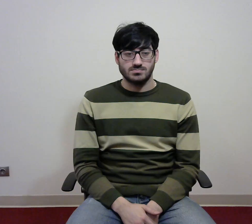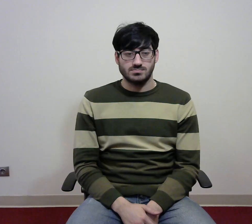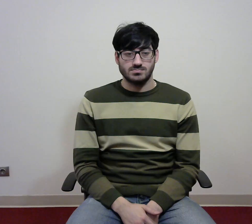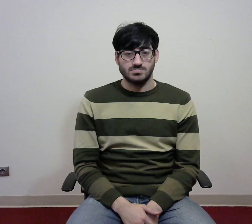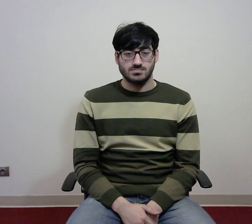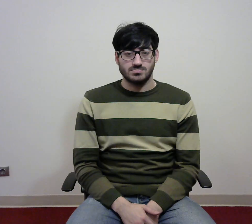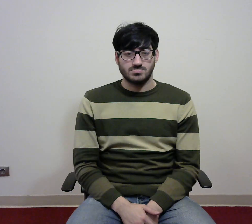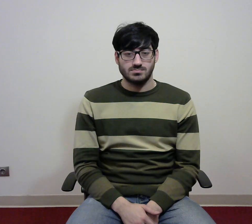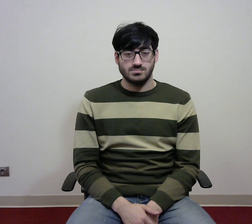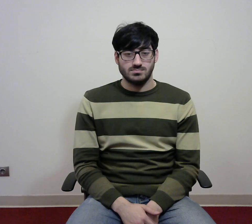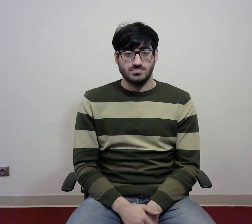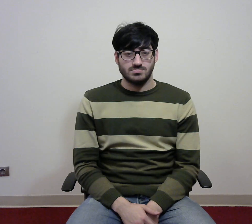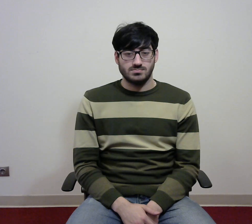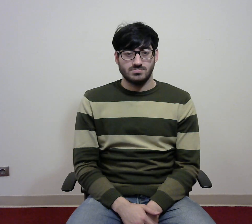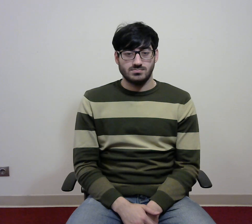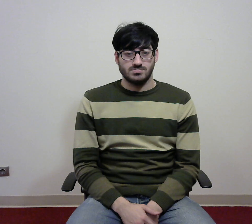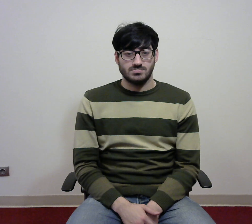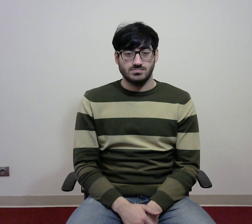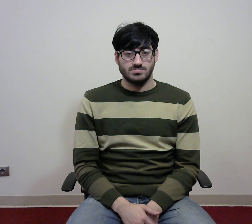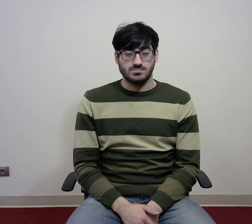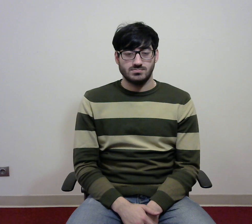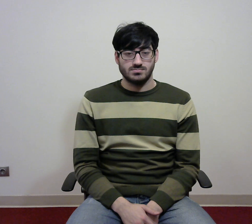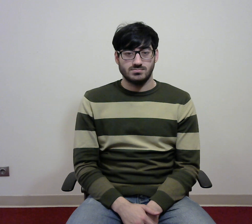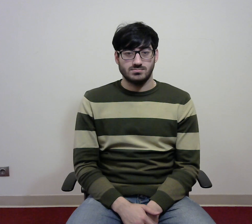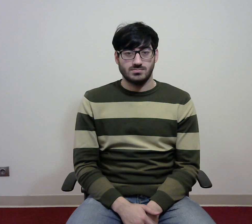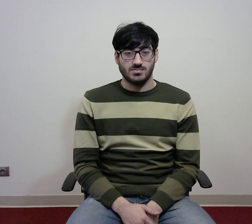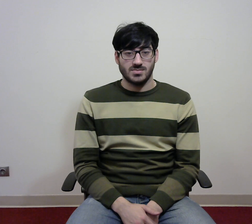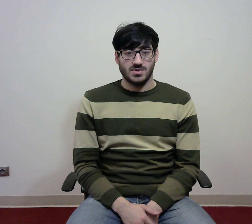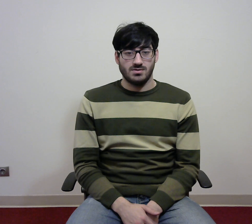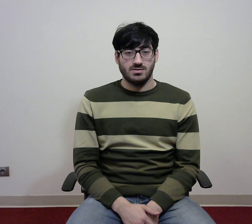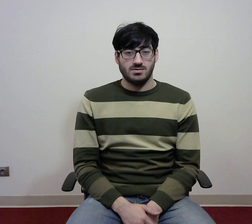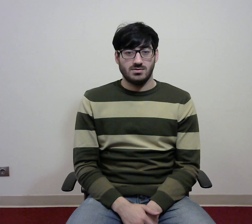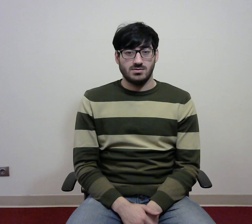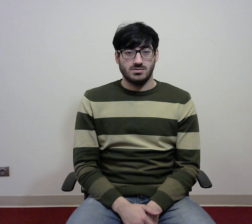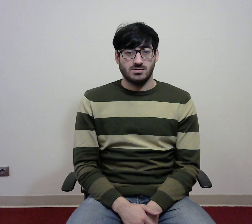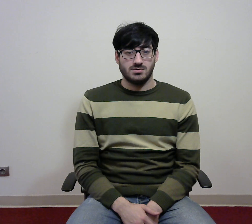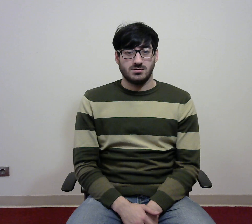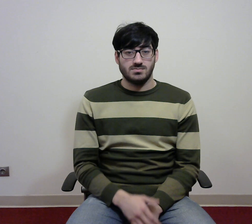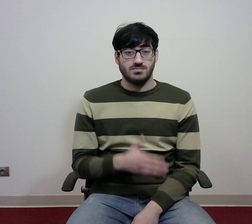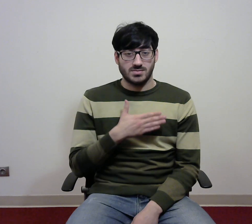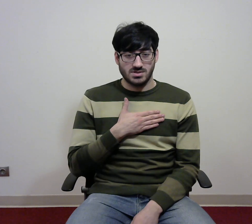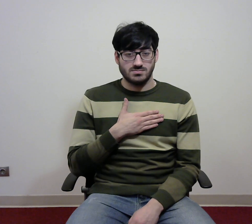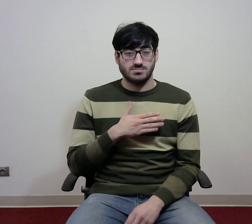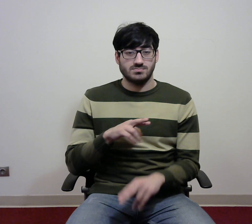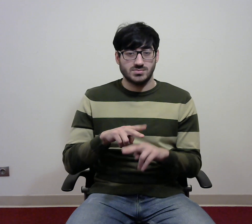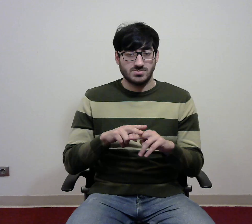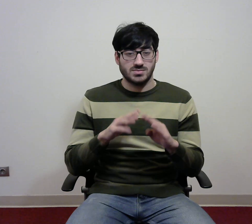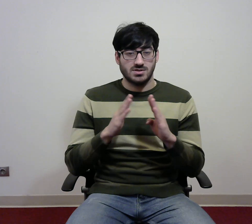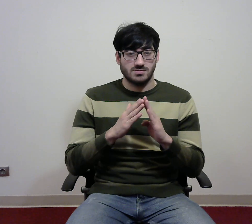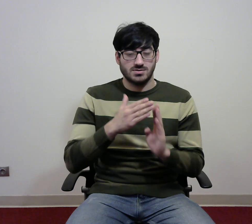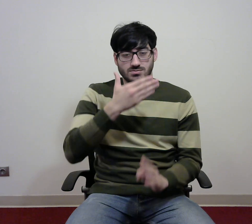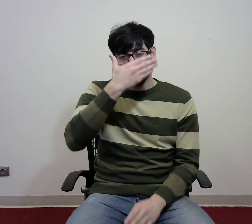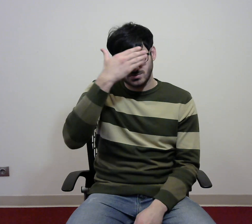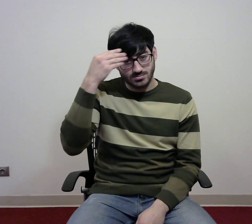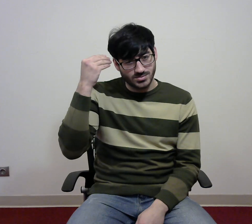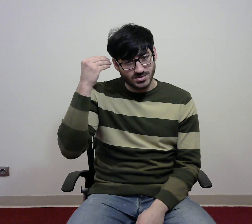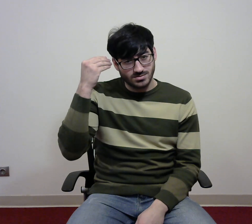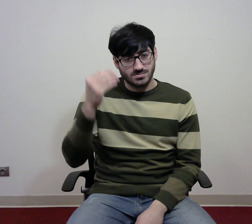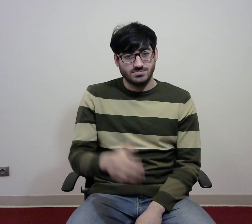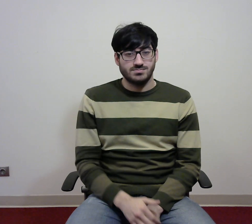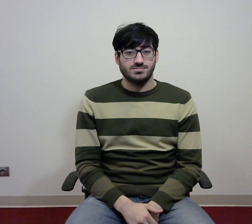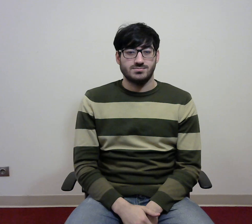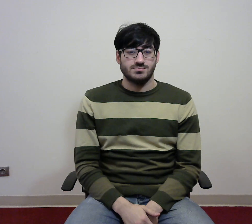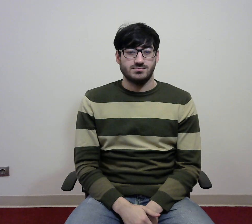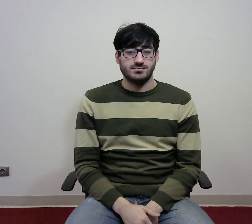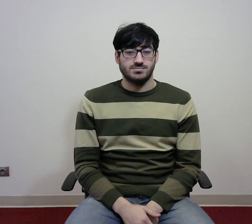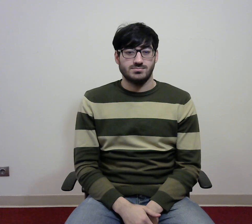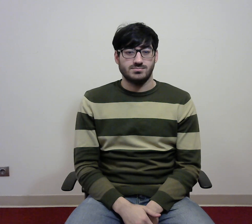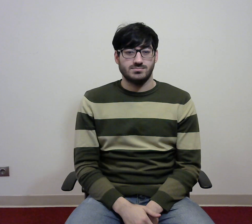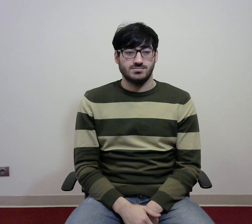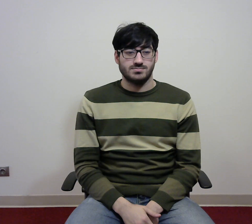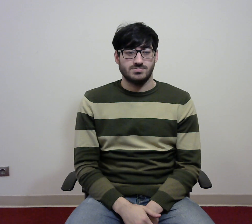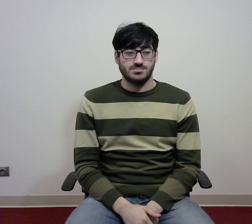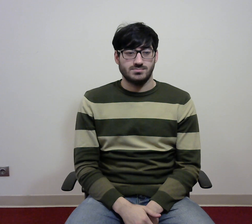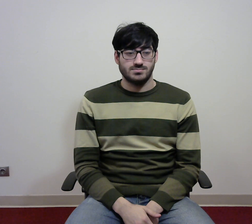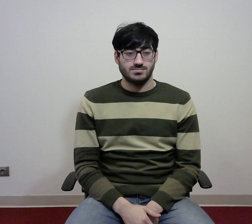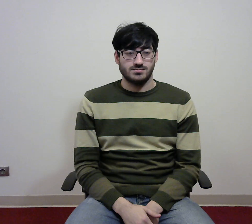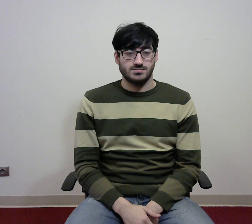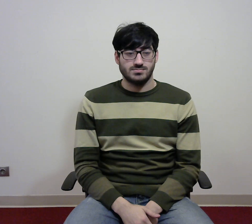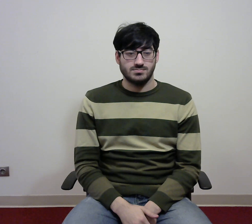Mən şəxsiyyət vəsiqəsini evdə unutmuşam